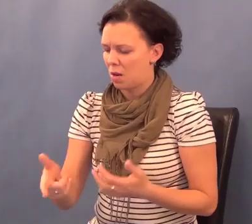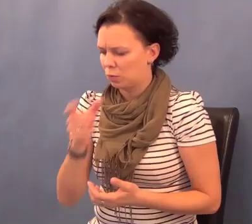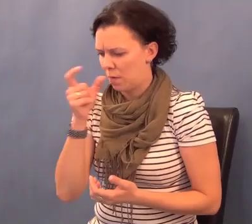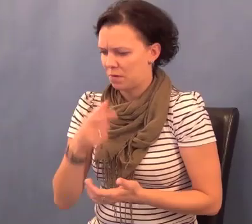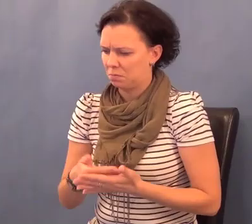Ale tam jest człowiek?